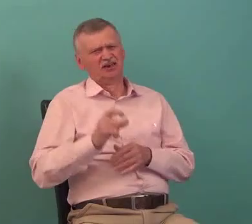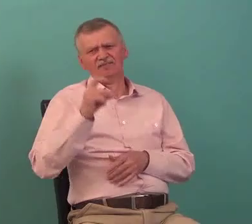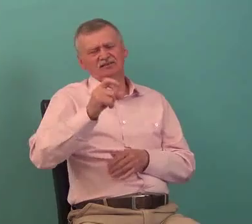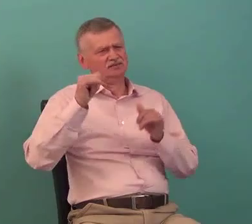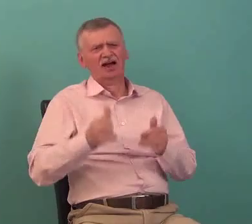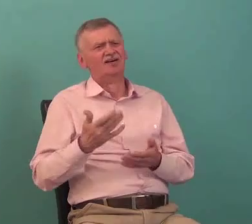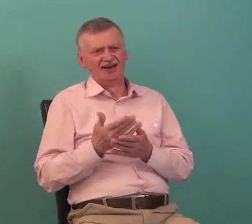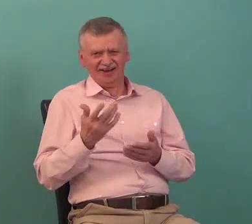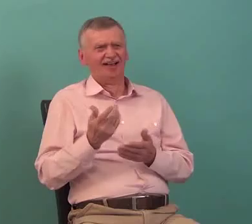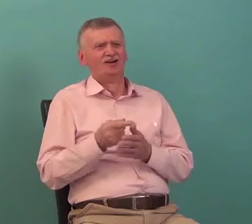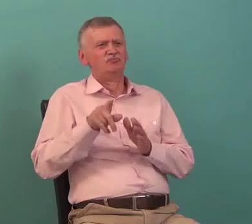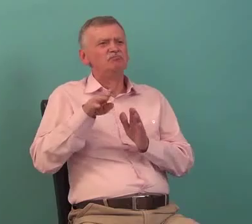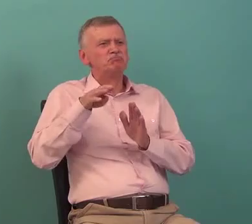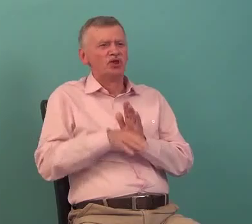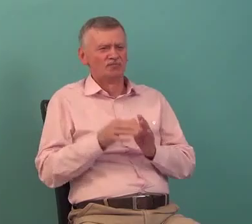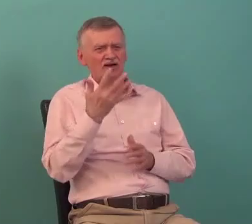Dlatego, że są promocje pięć procent taniej.